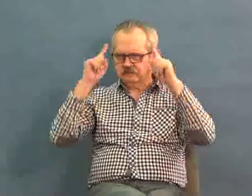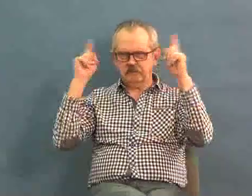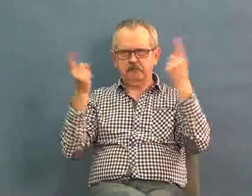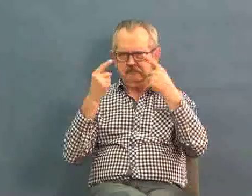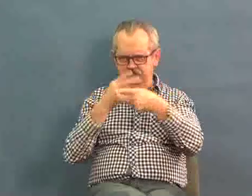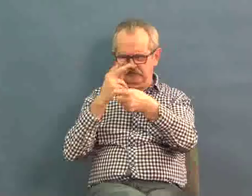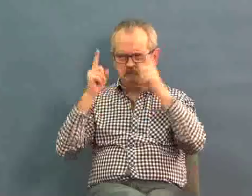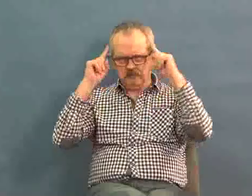Widziałem jak migasz "Myszka Miki".